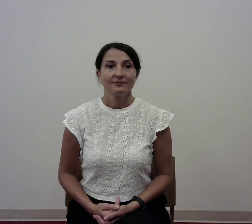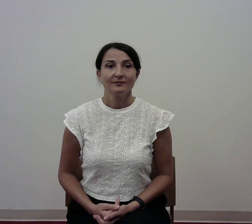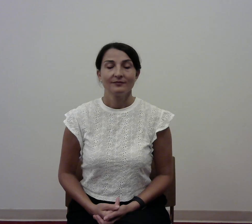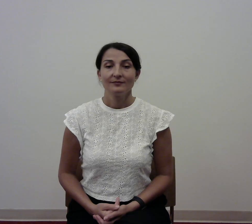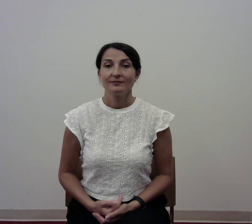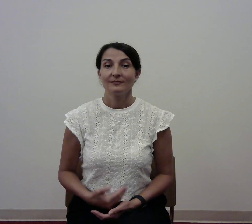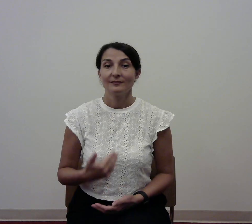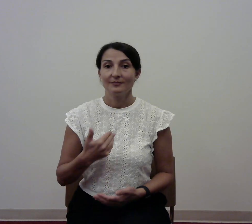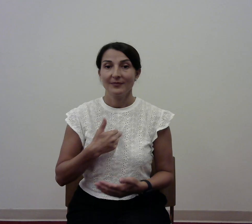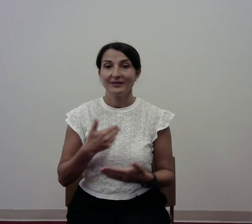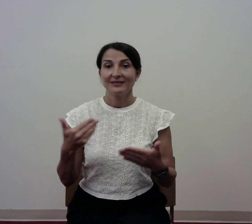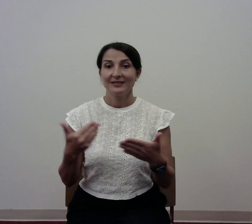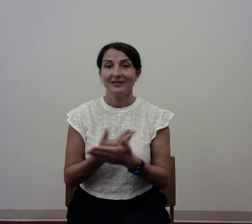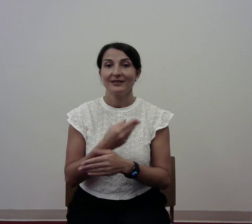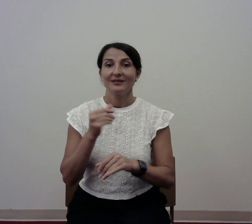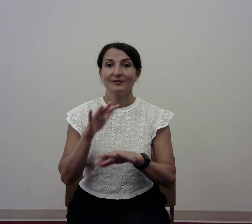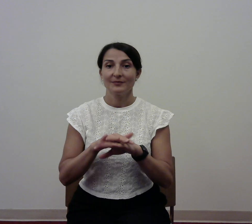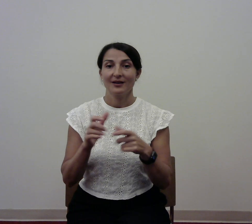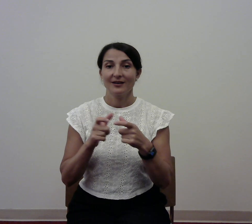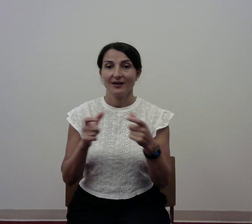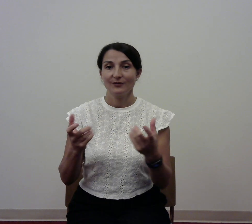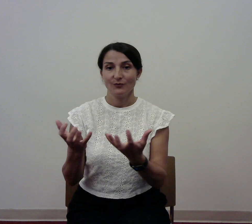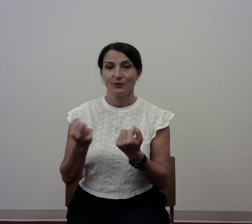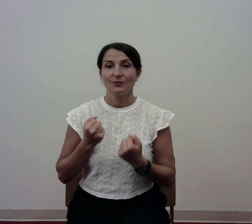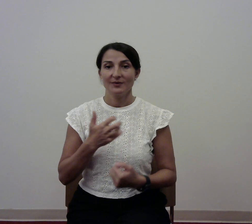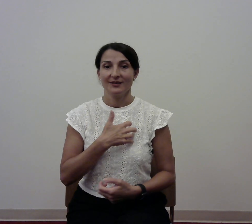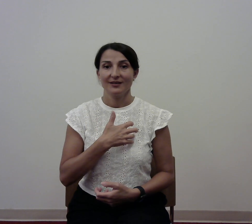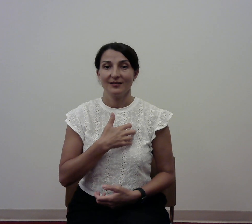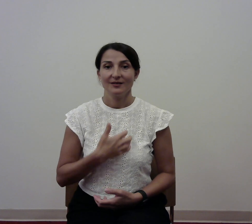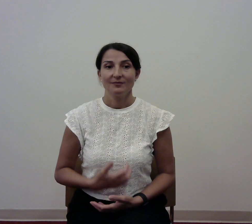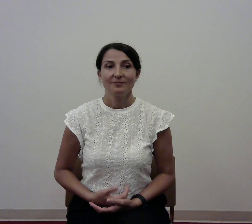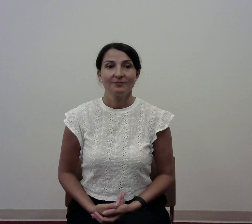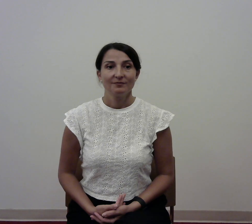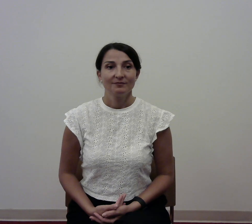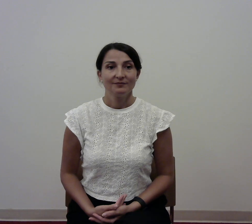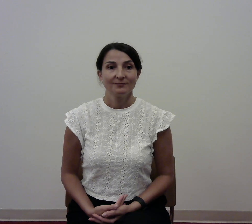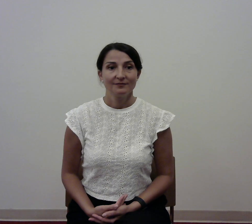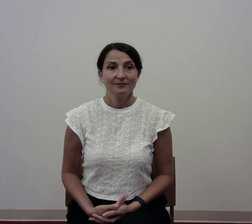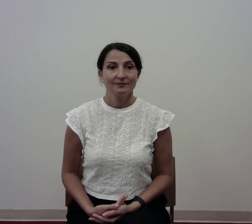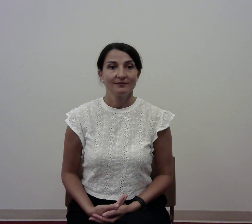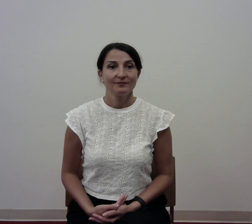Mən yeni bank kartı götürmək istəyirəm